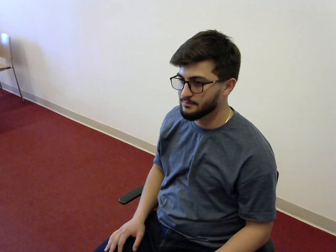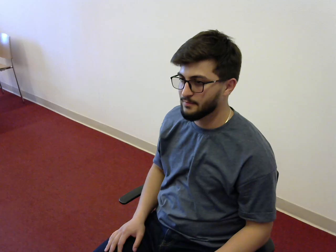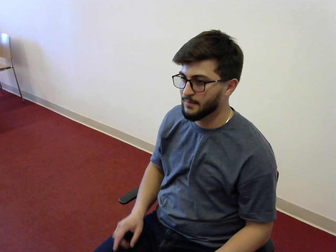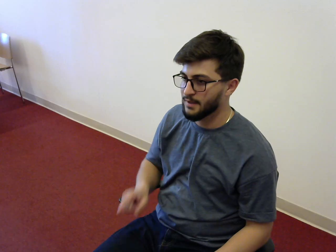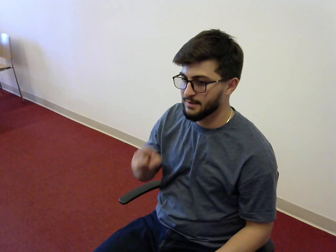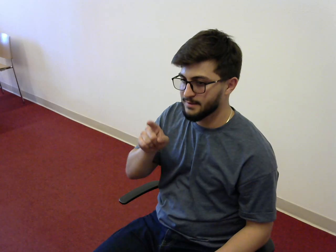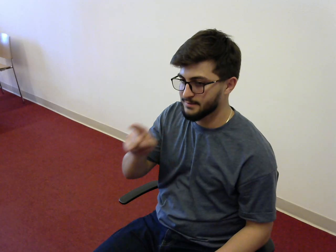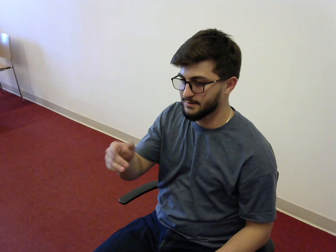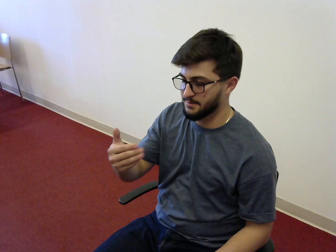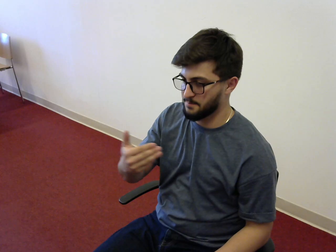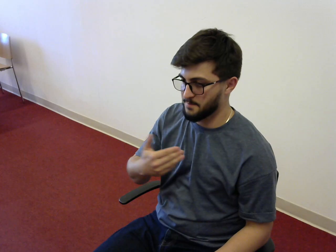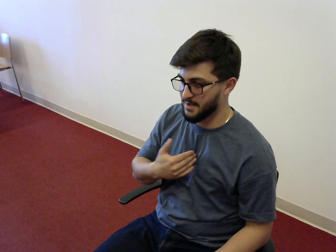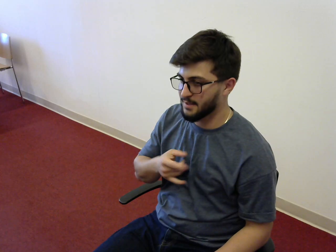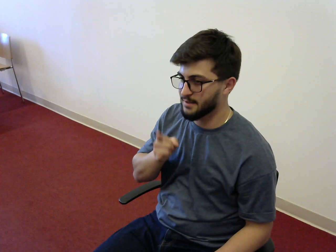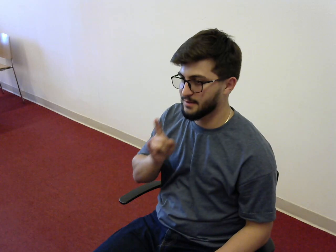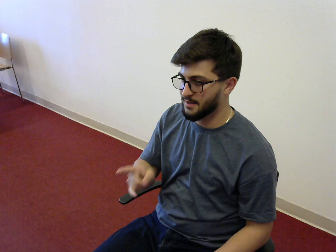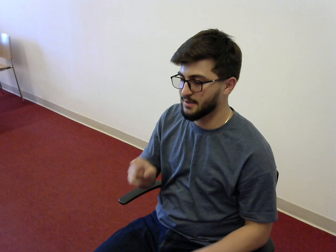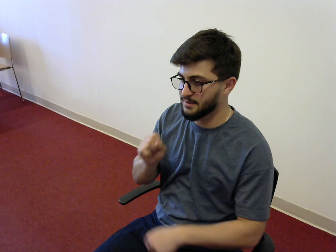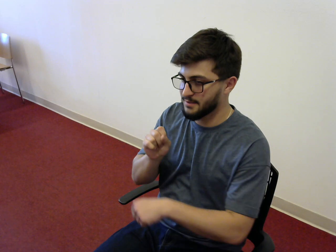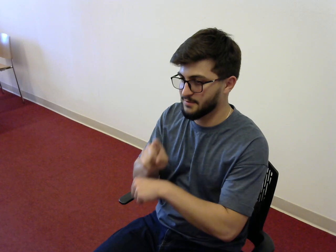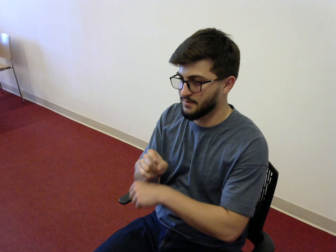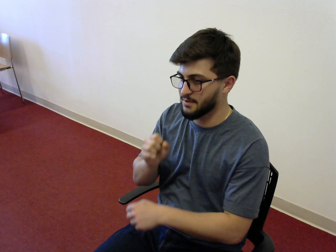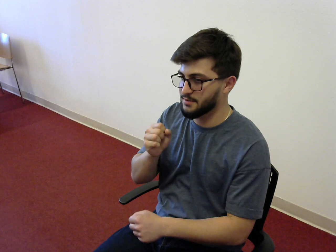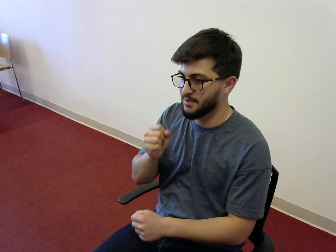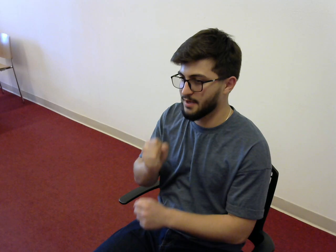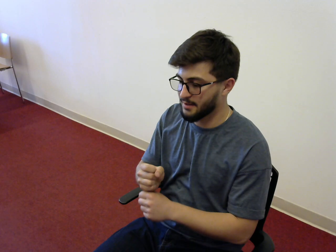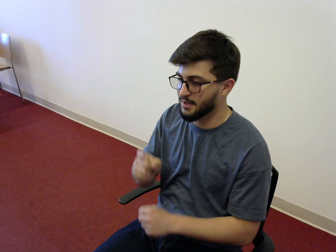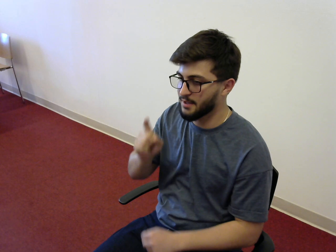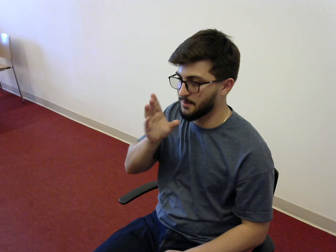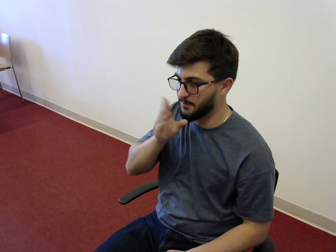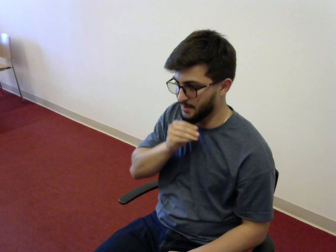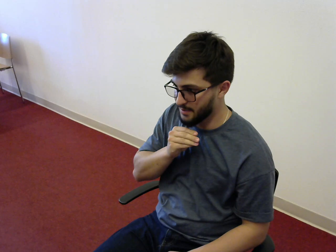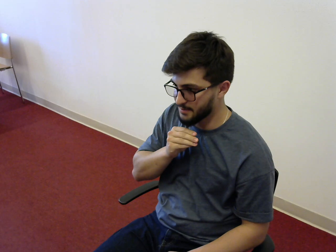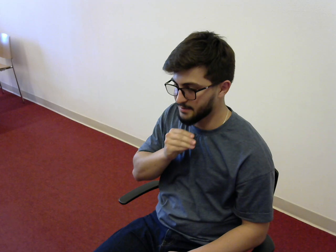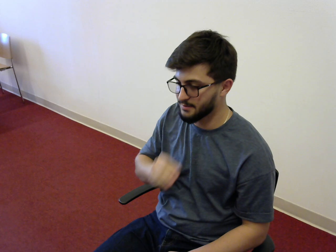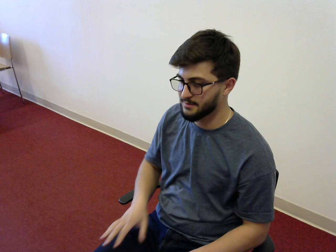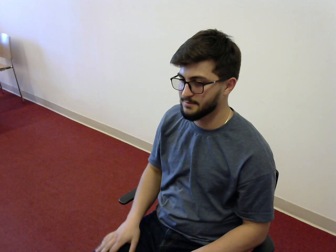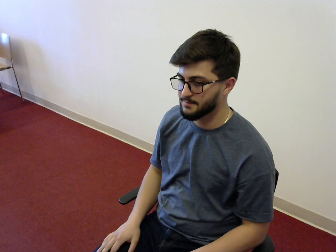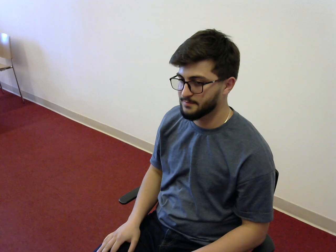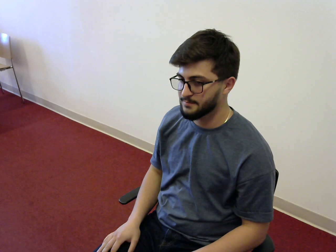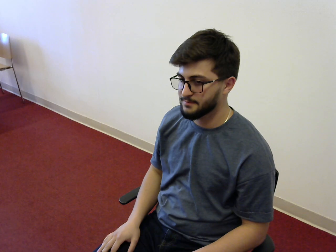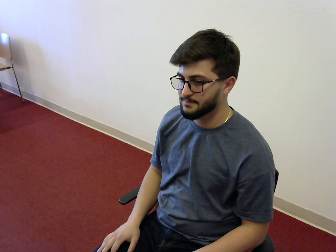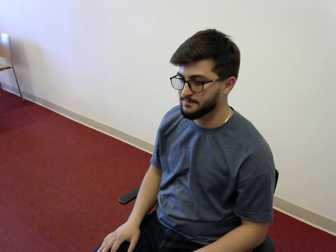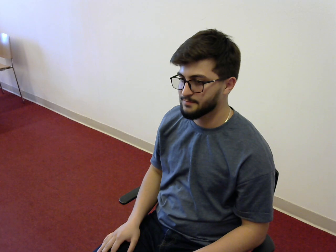Siz mənə taksi sifariş edə bilərsinizmi?